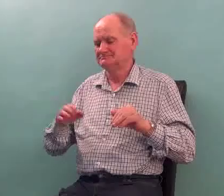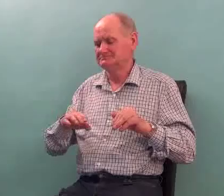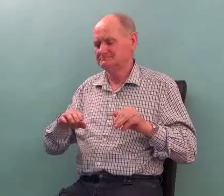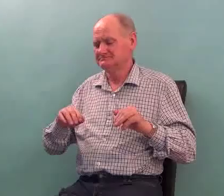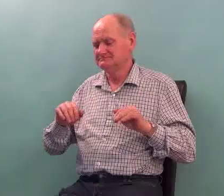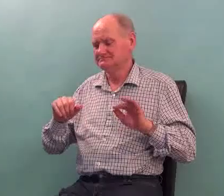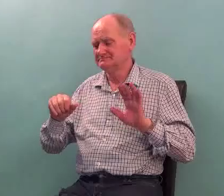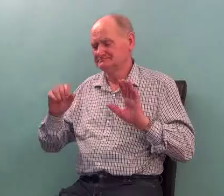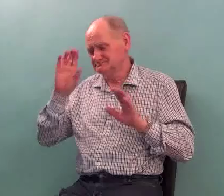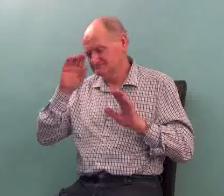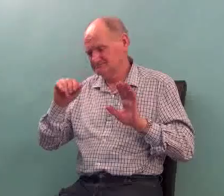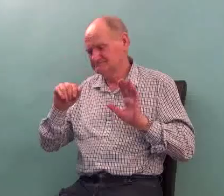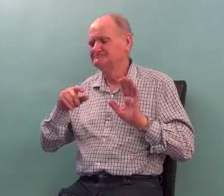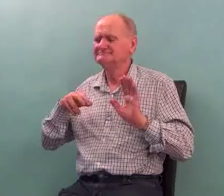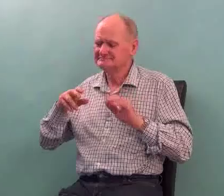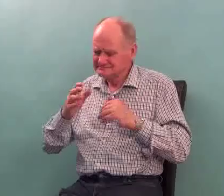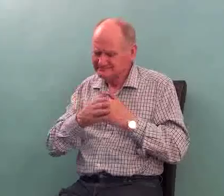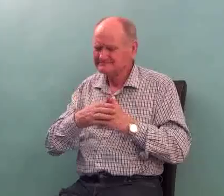Wieczorem o szóstej poszedłem z żoną.